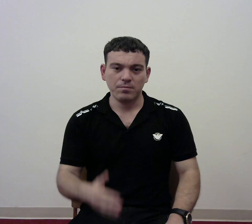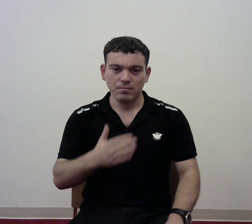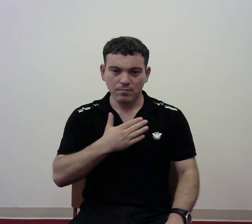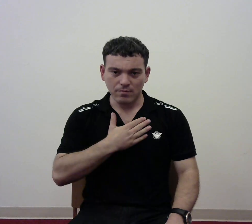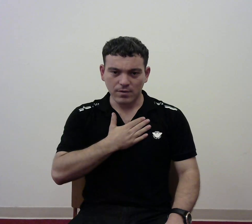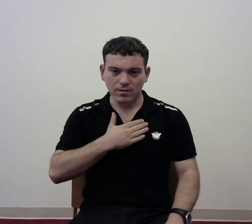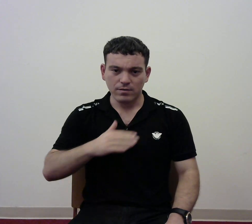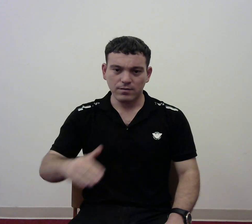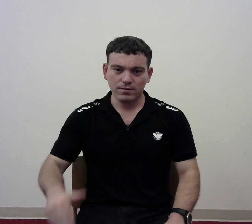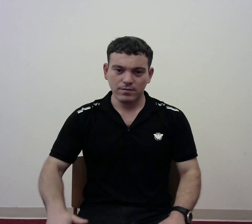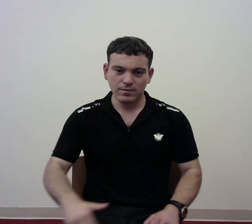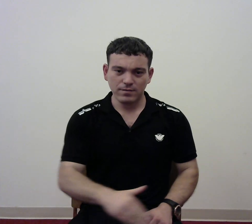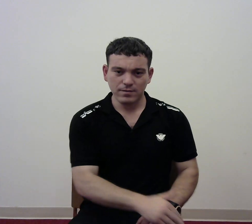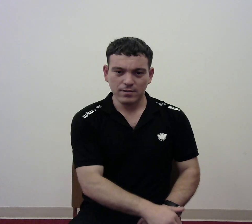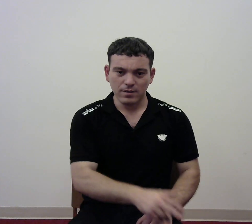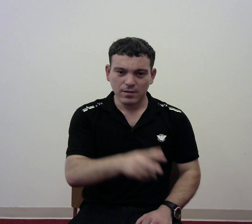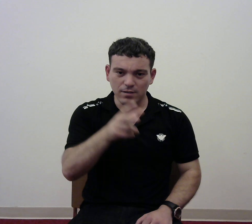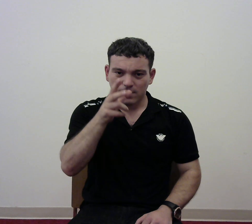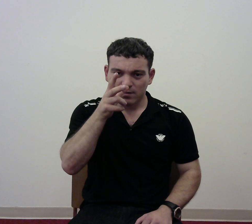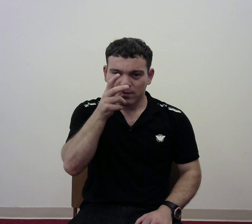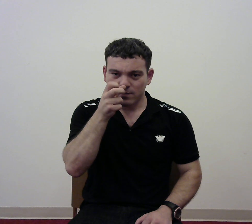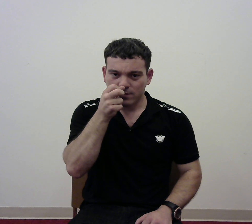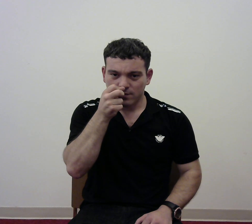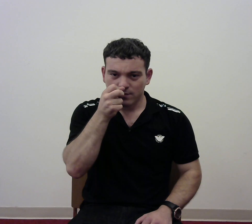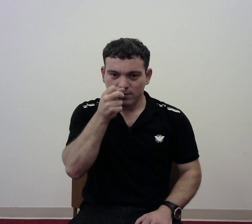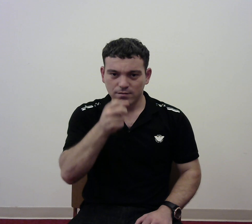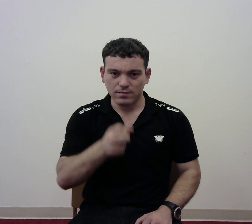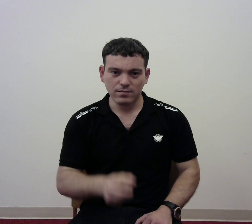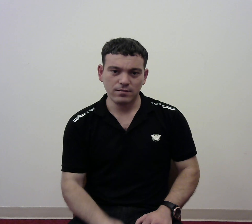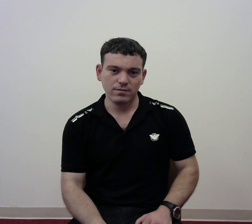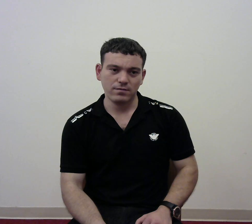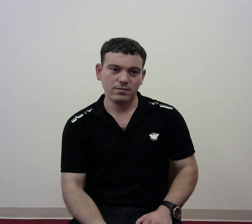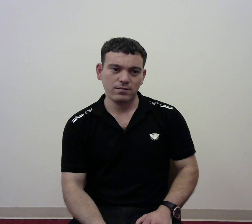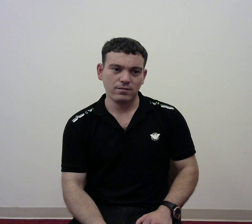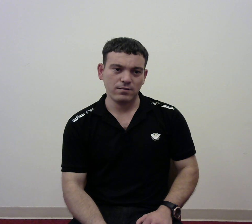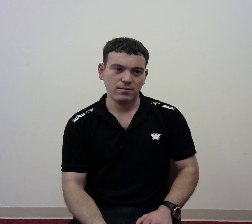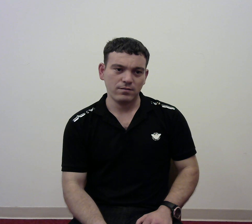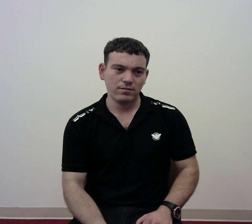Mənim ayağım ağrıyır